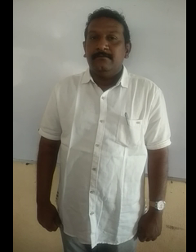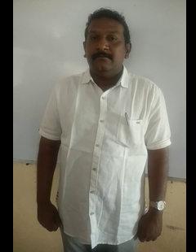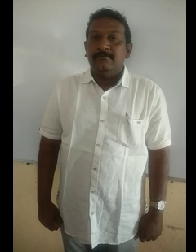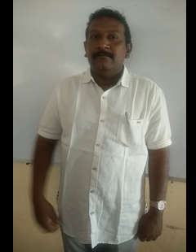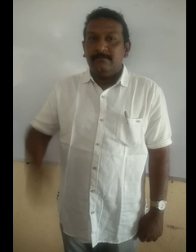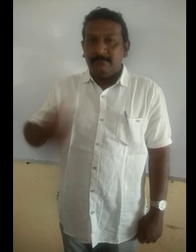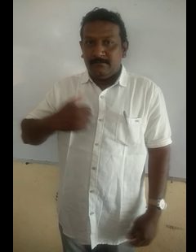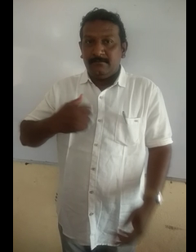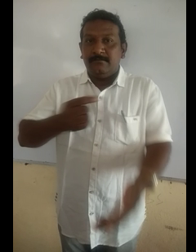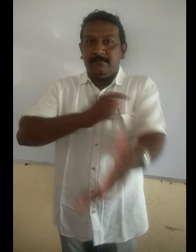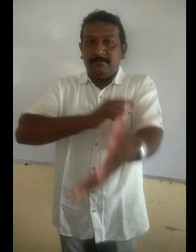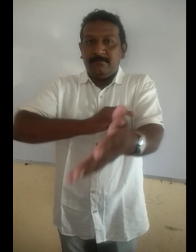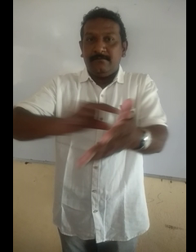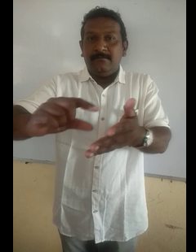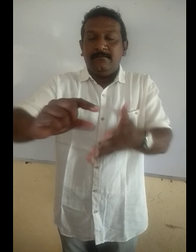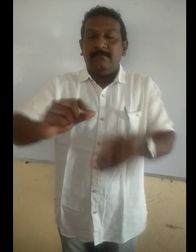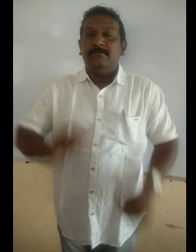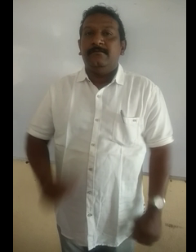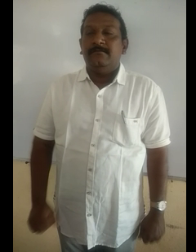my name is xxxxxxxx